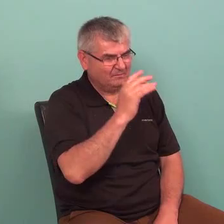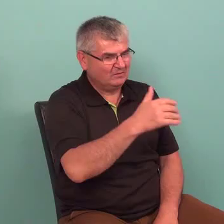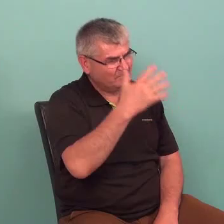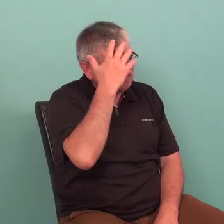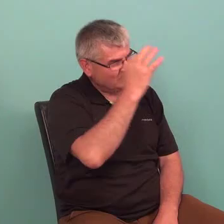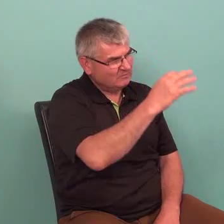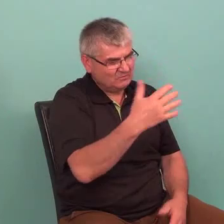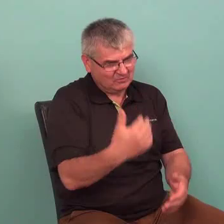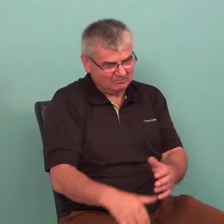Twój kapelusz został tutaj.